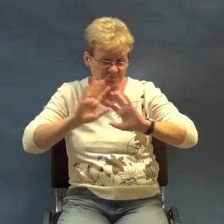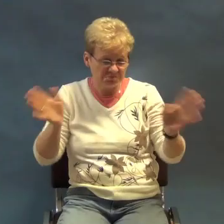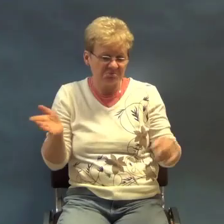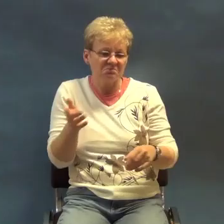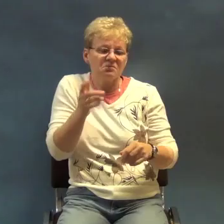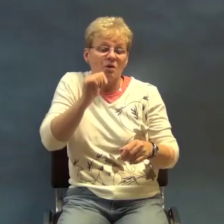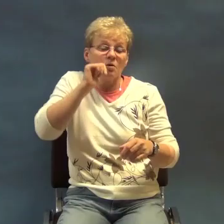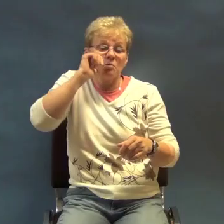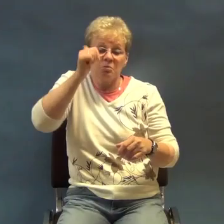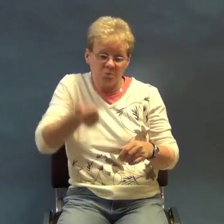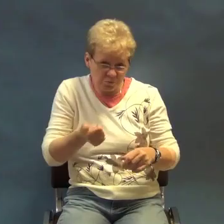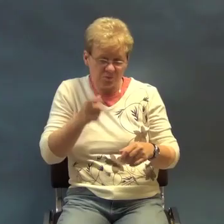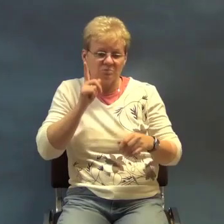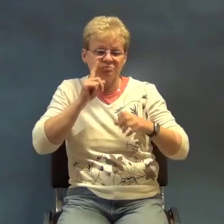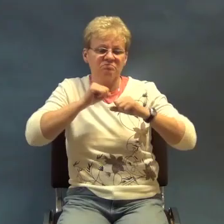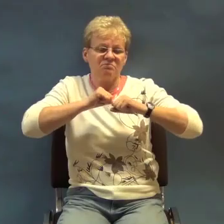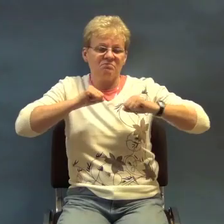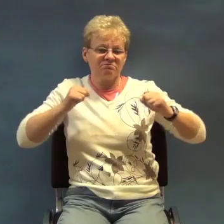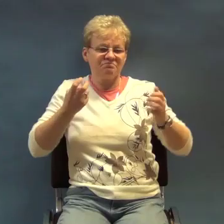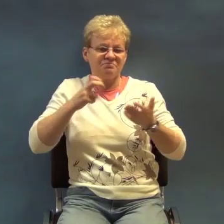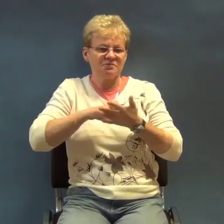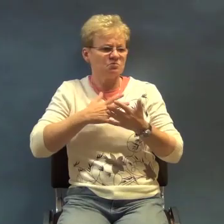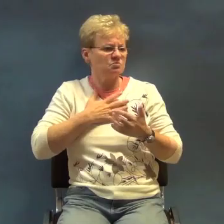Nazajutrz chłopak budzi się, wstaje i dobrze się czuje.